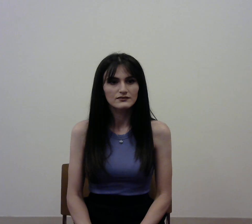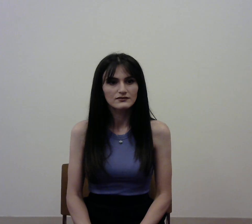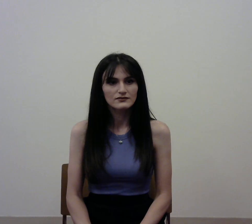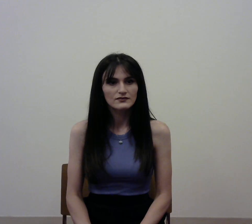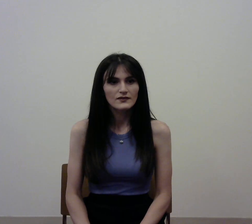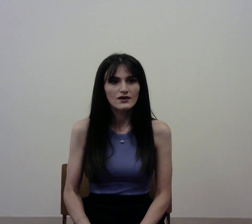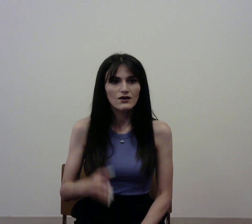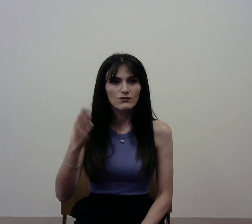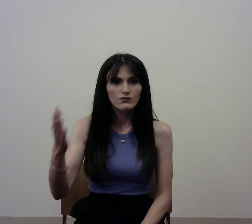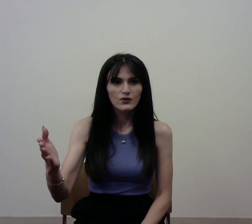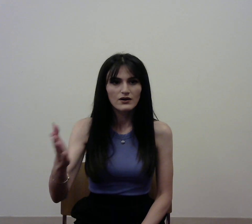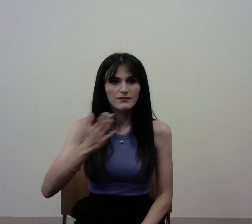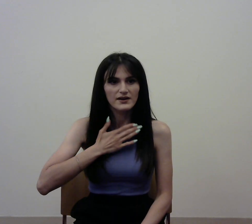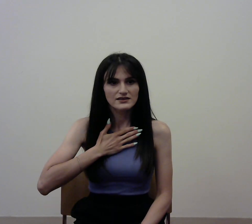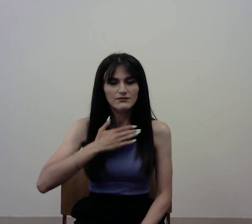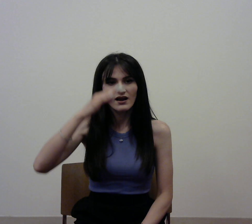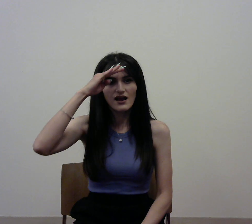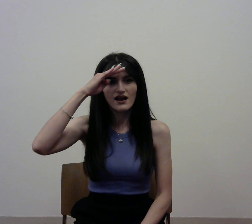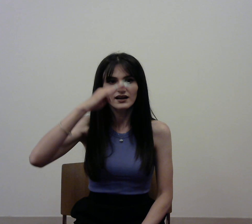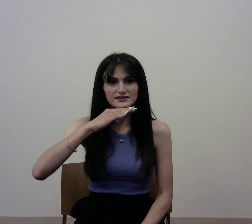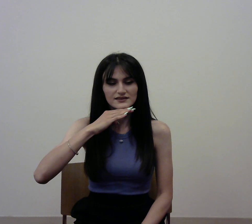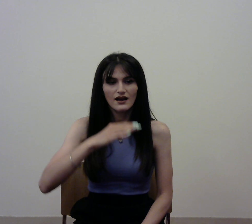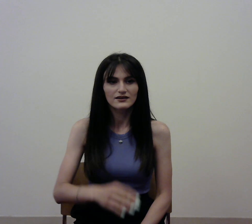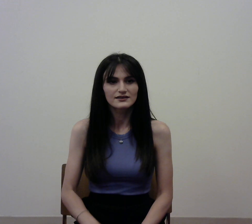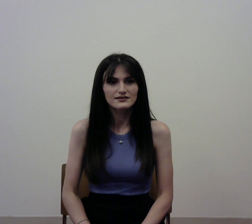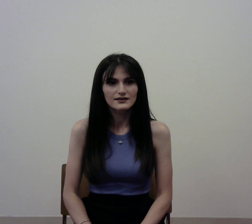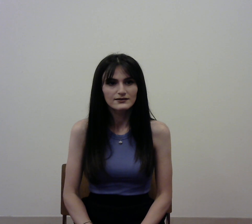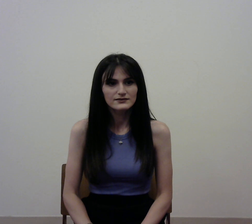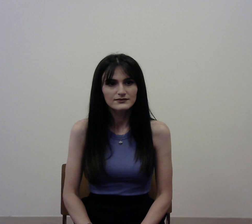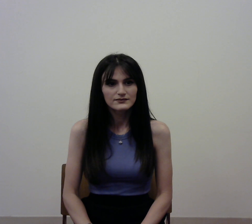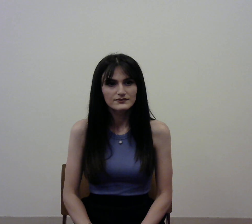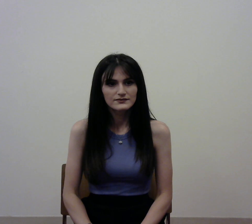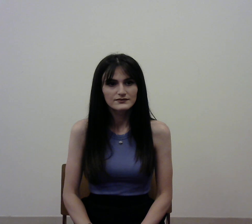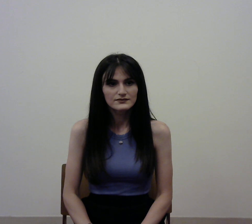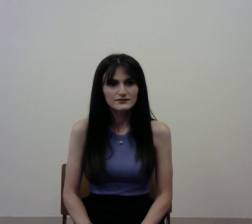Bu mənim atamdır